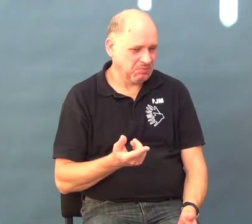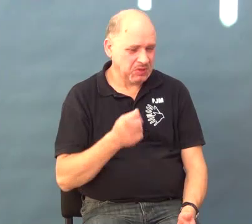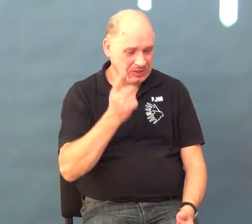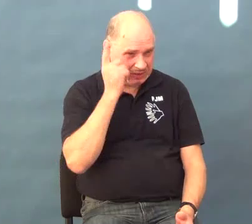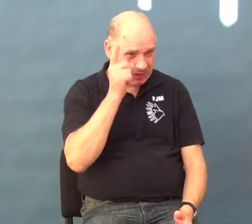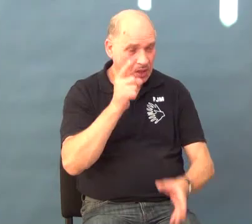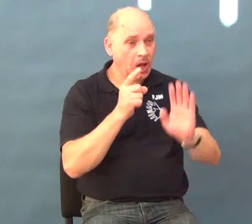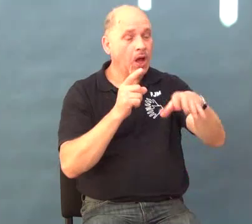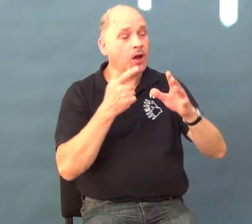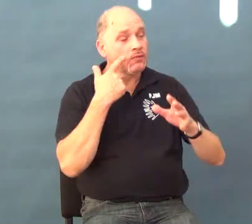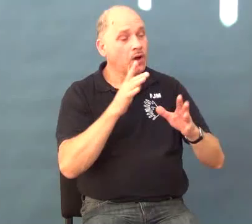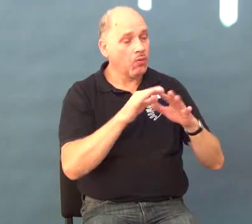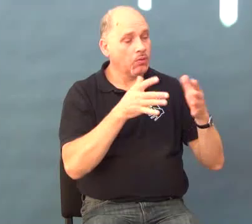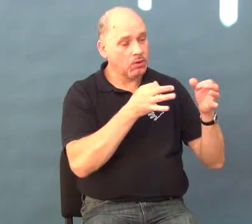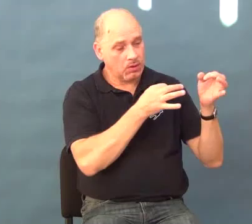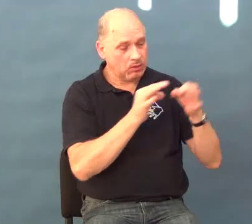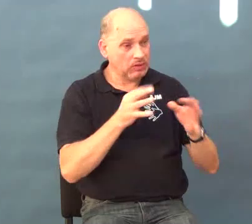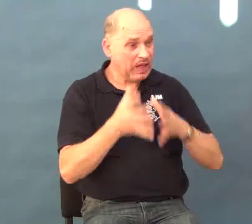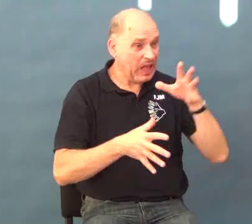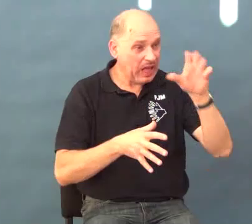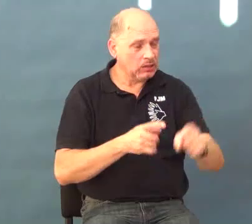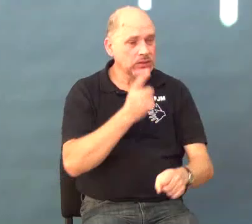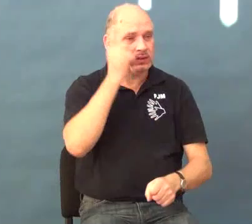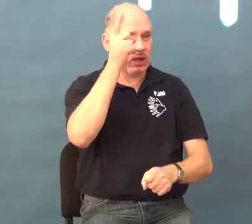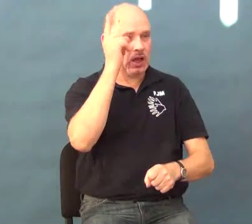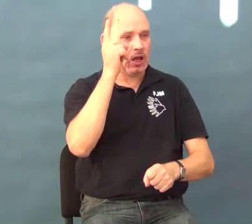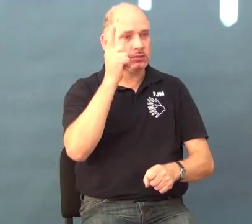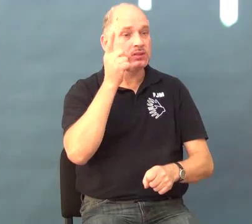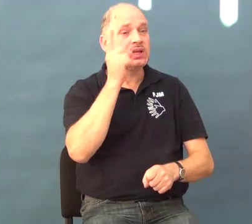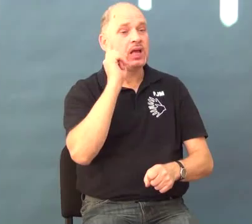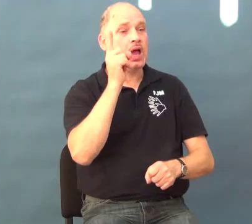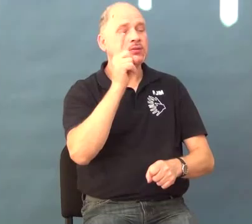Zakaz jest dla ludzi, którzy chcą złapać za klamkę jadącego samochodu.